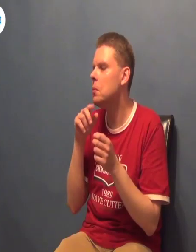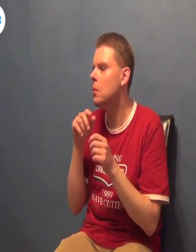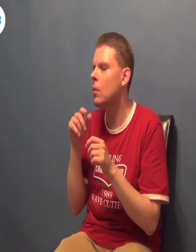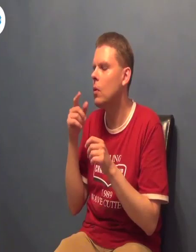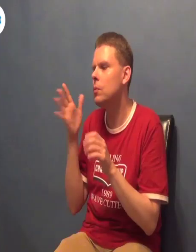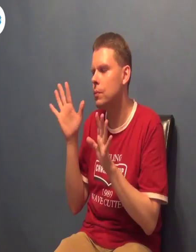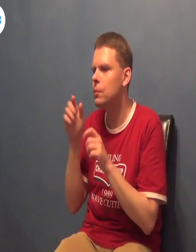Dobra, sprawdzą.